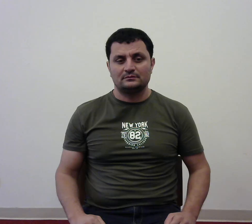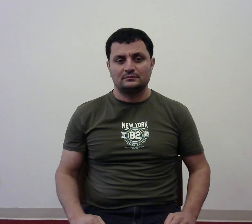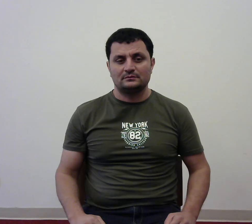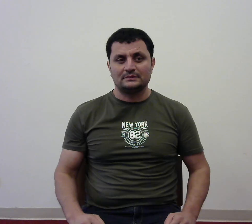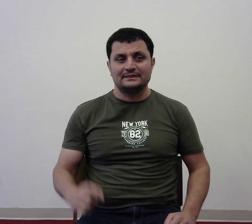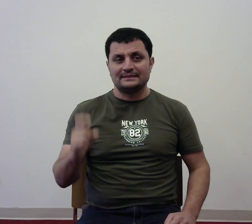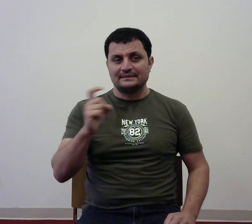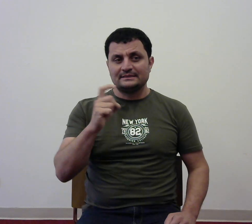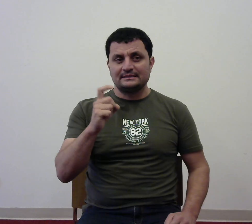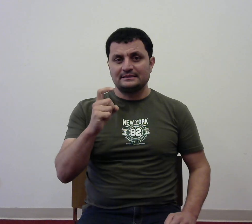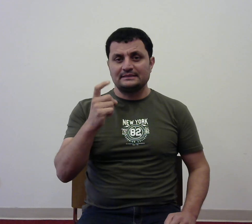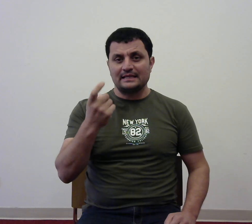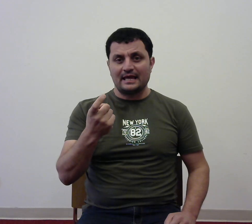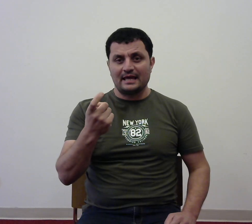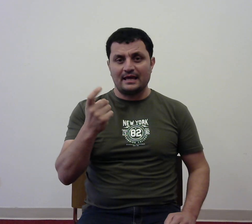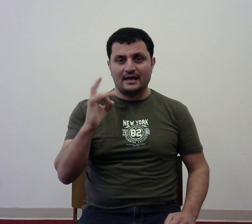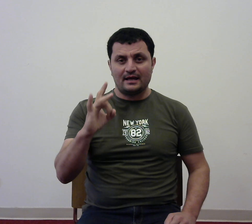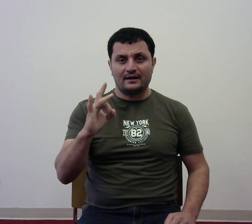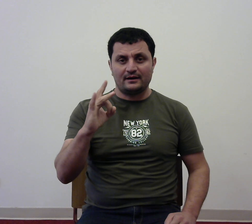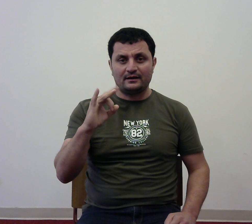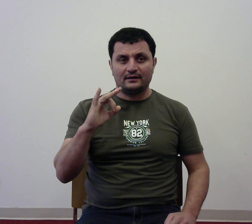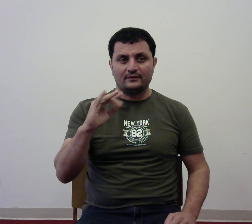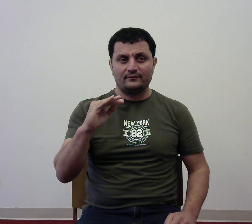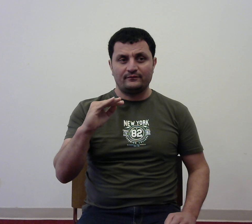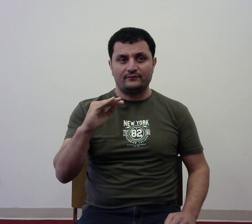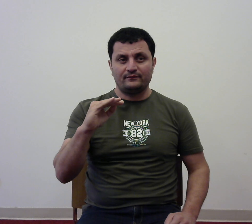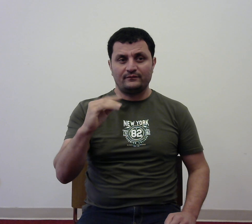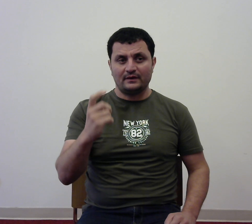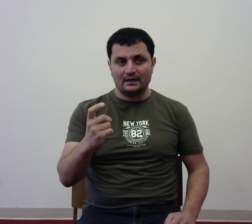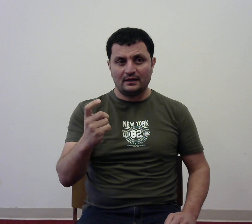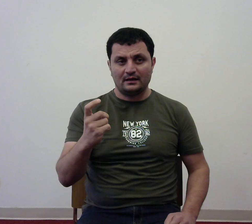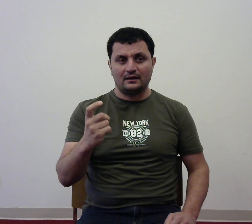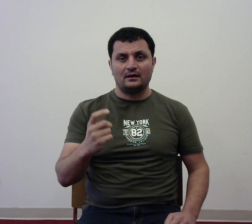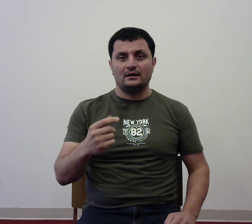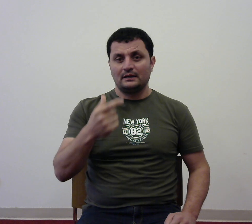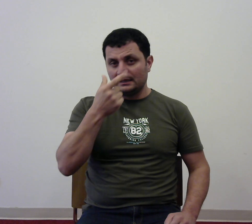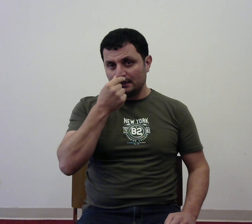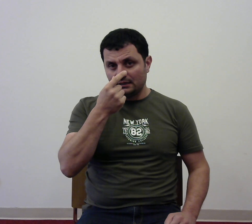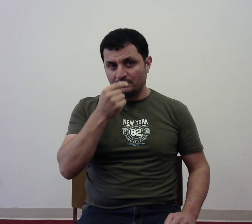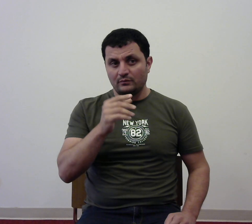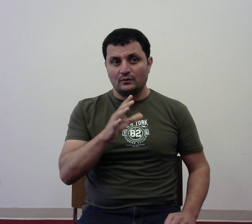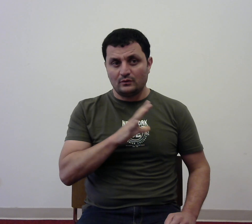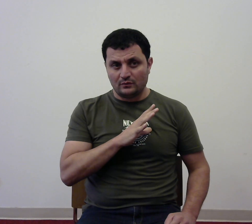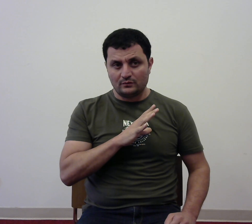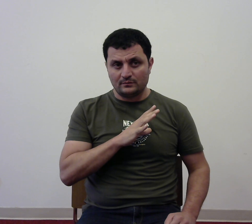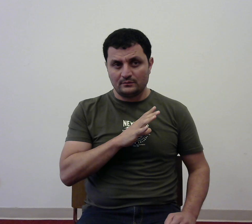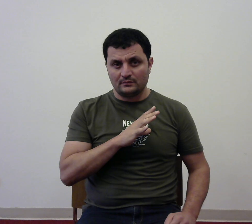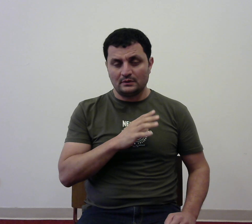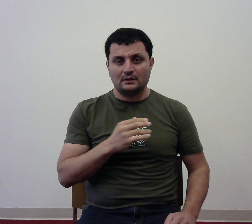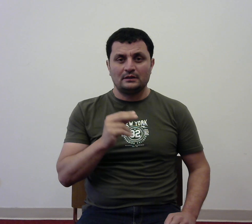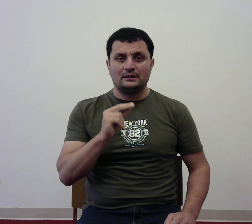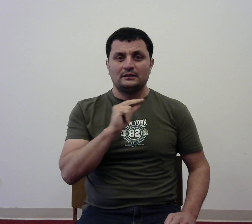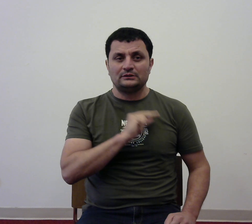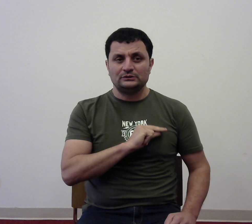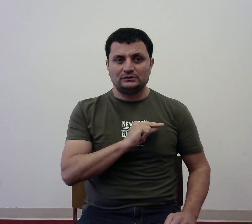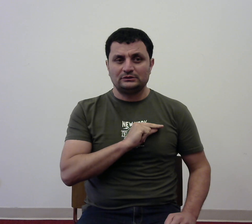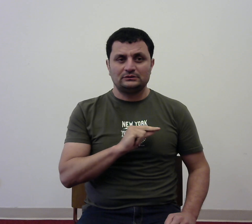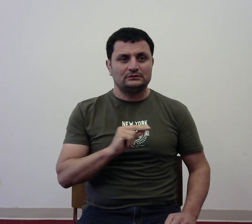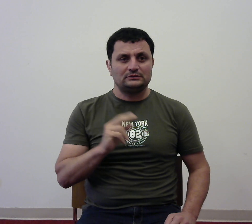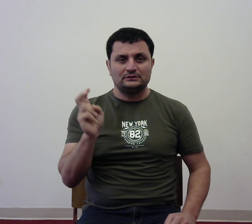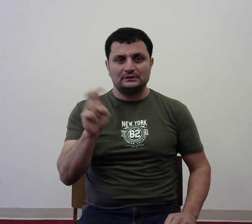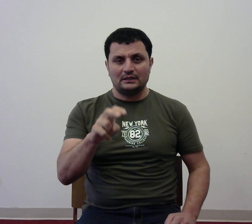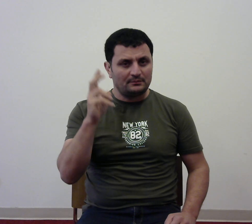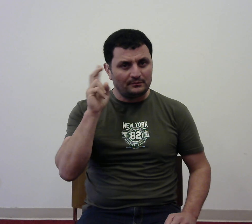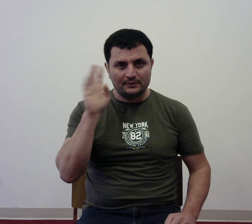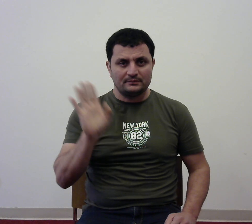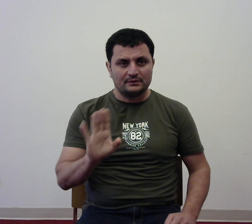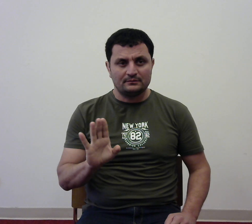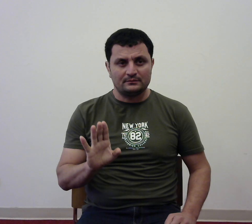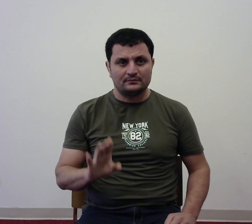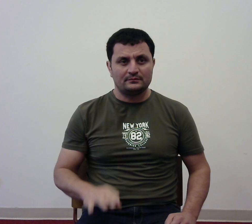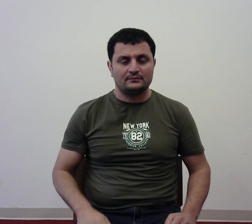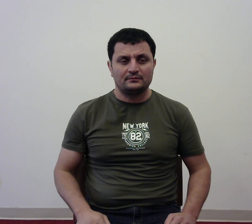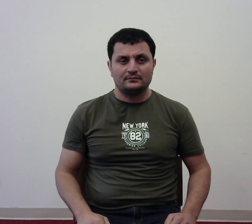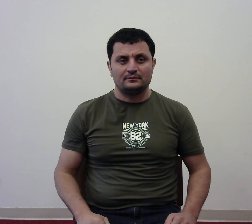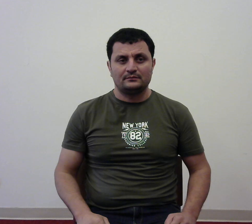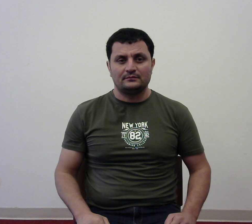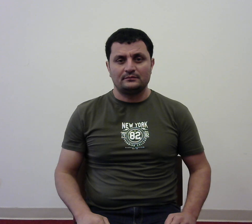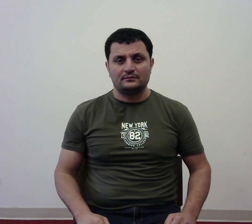Zərifə qrip olub, işə gələ bilmir